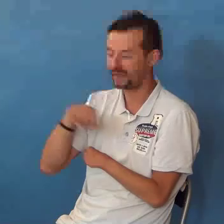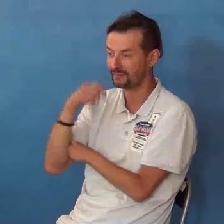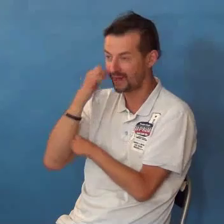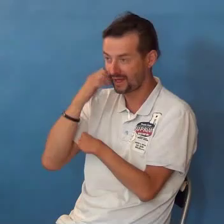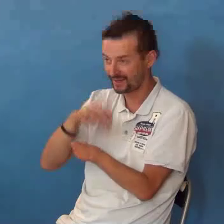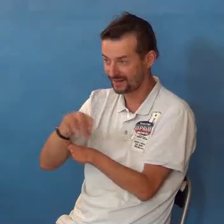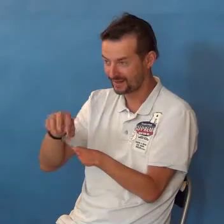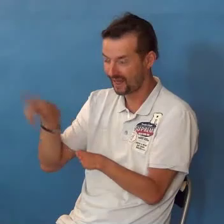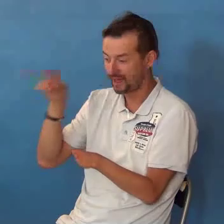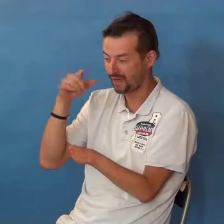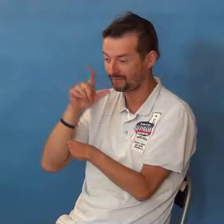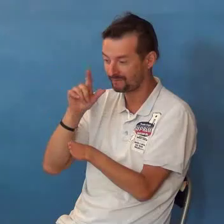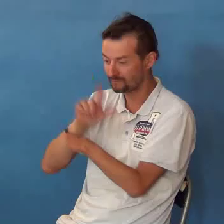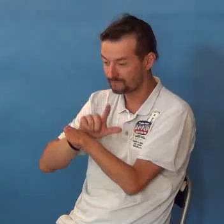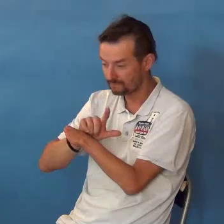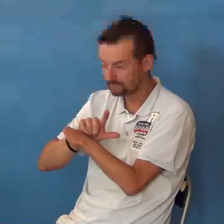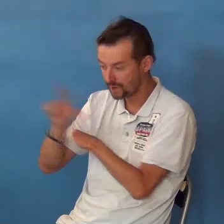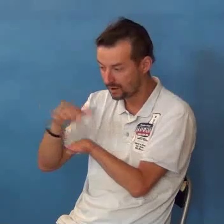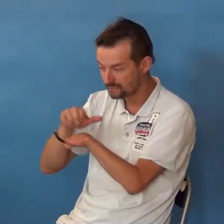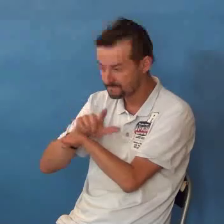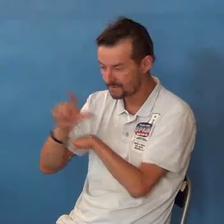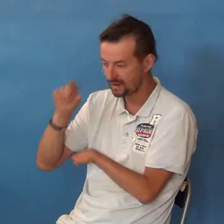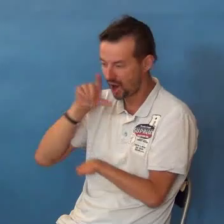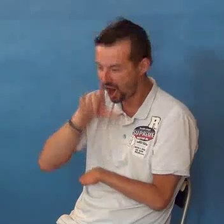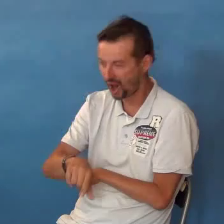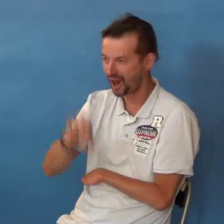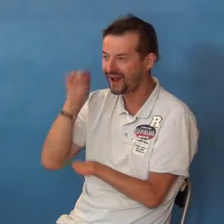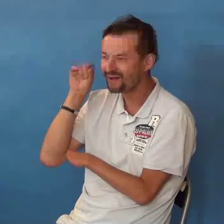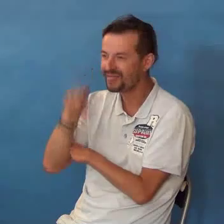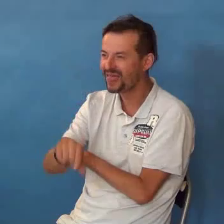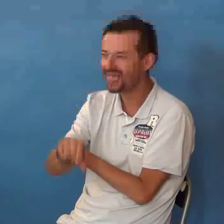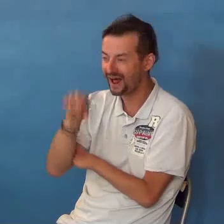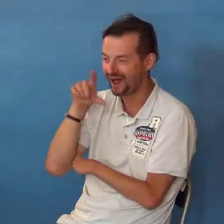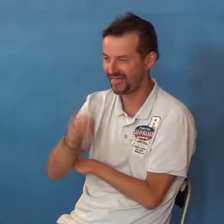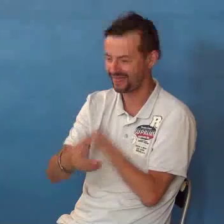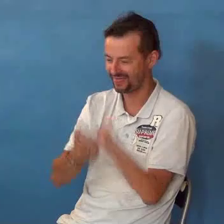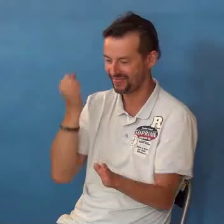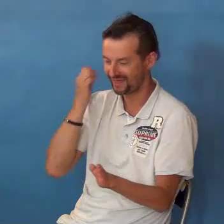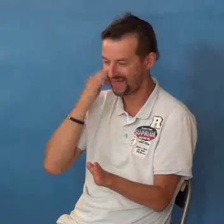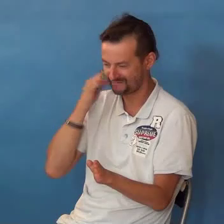Były jabłka i jak wybiła godzina dwunasta to pojawił się ptaszek, zabrał jabłka.